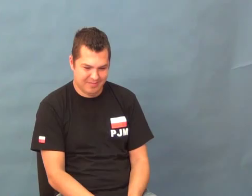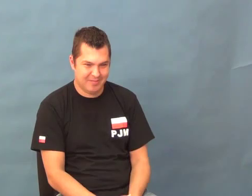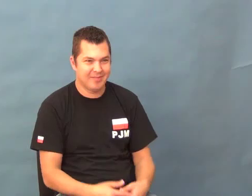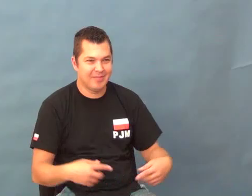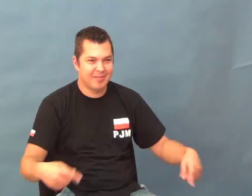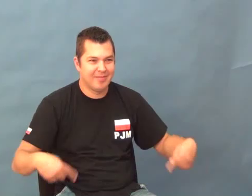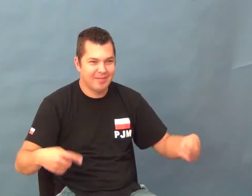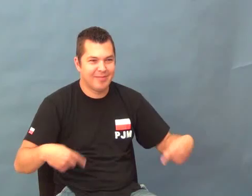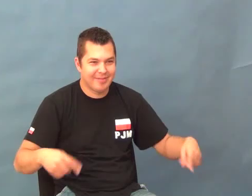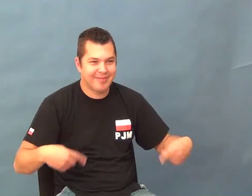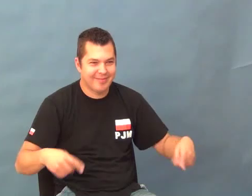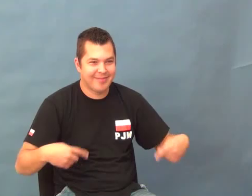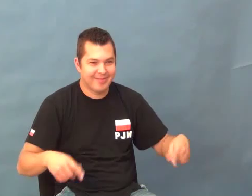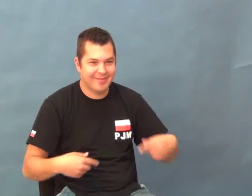Wózek.